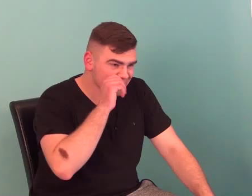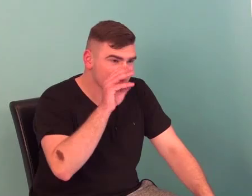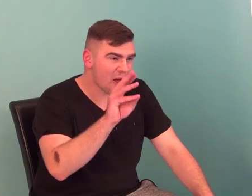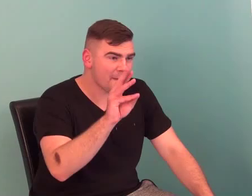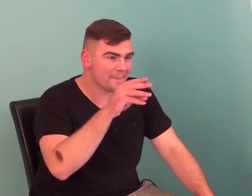Wtorek.